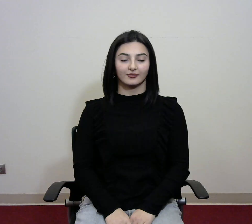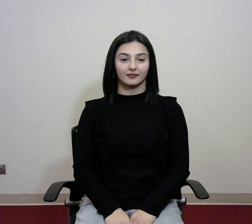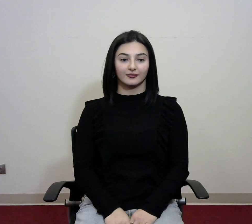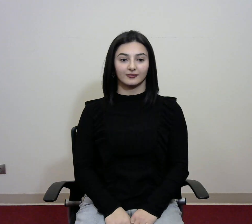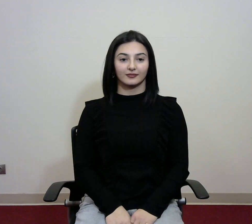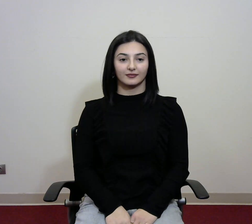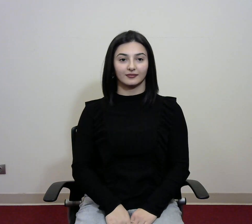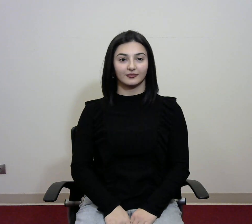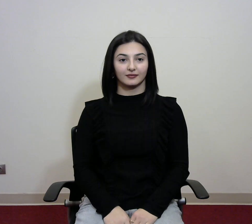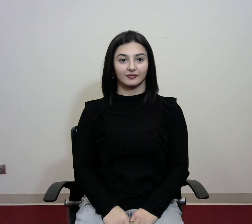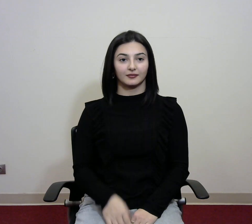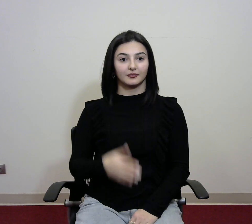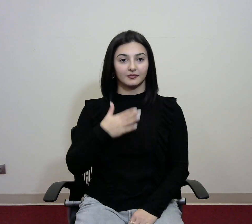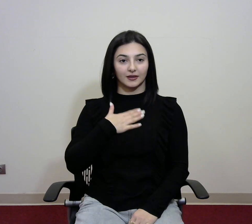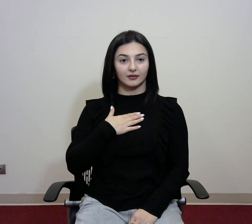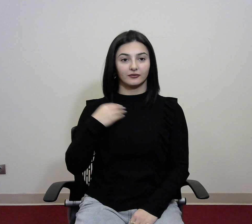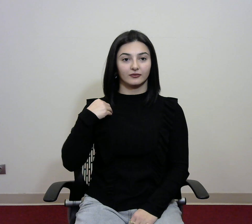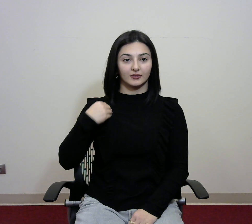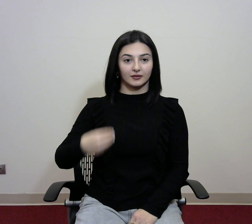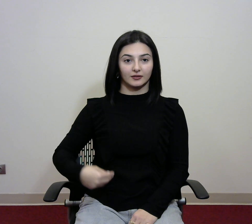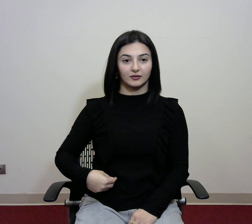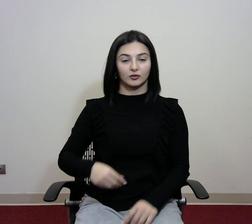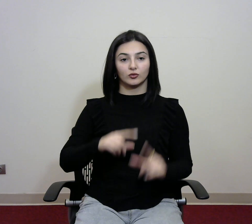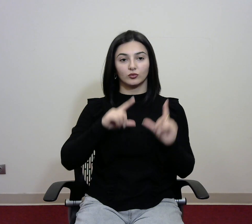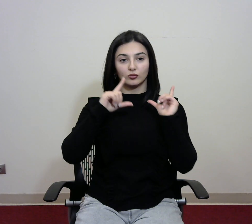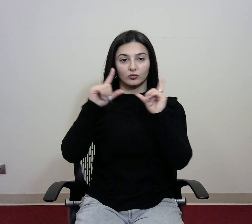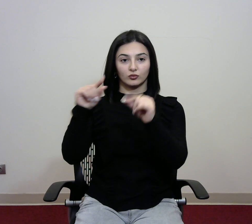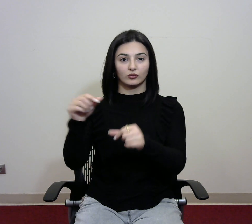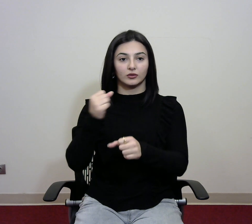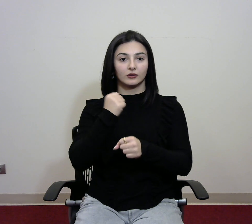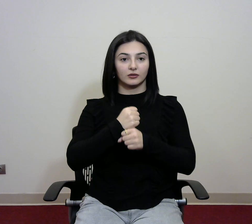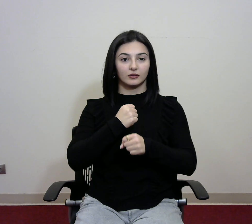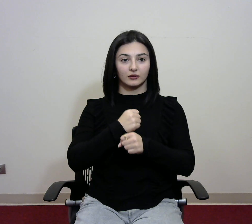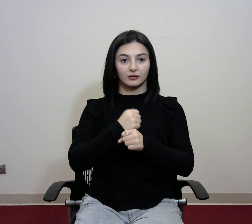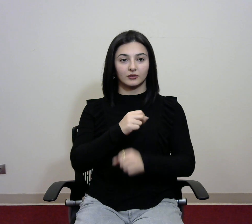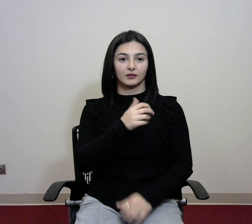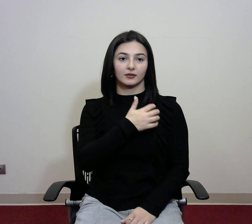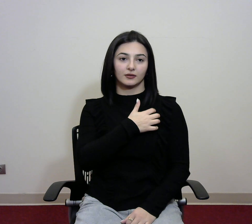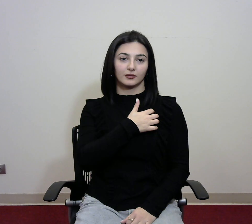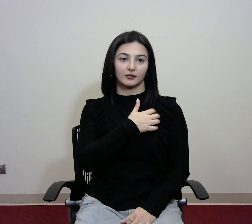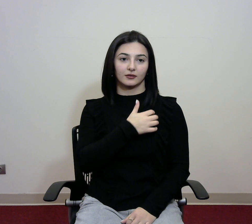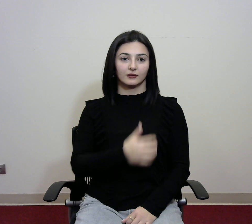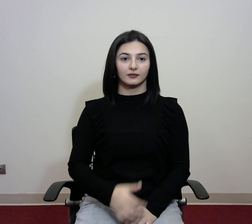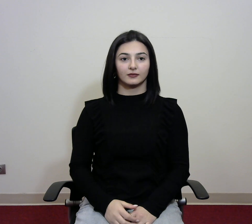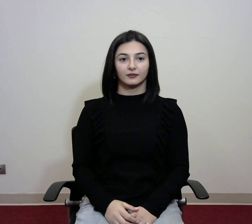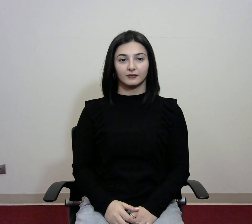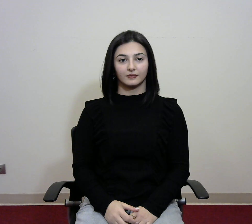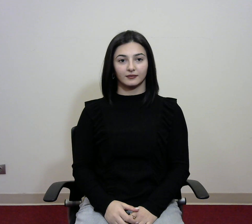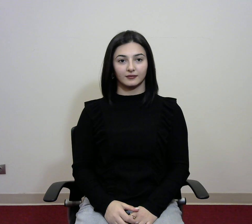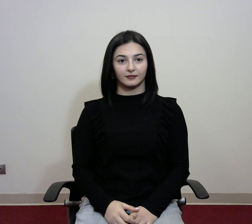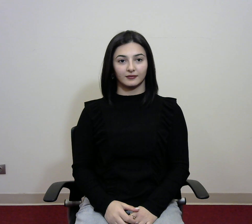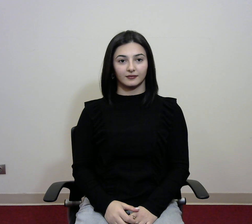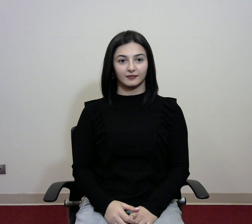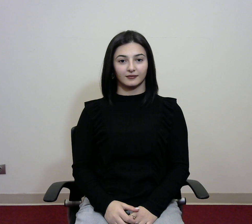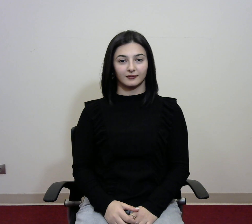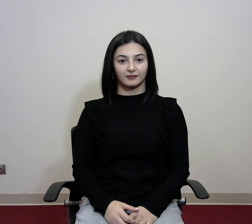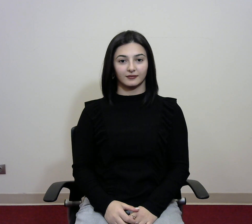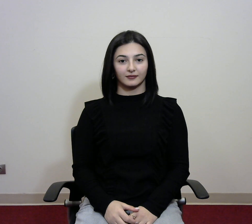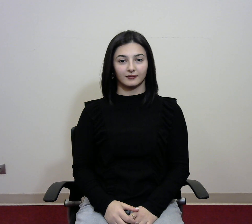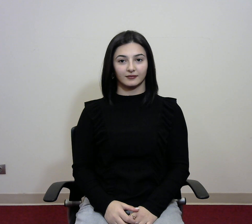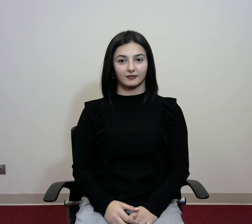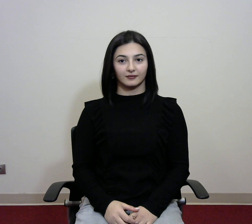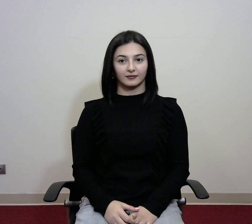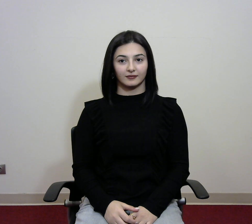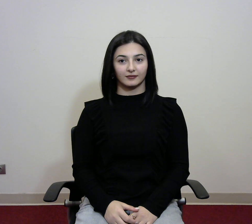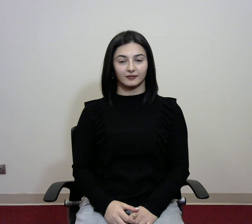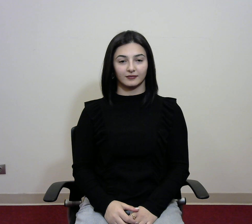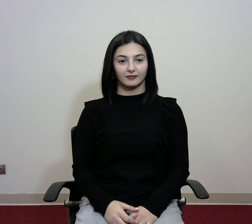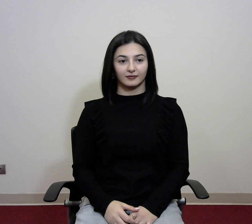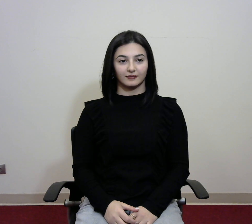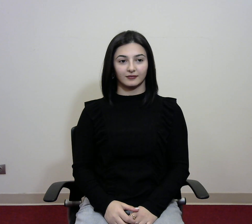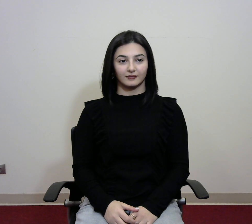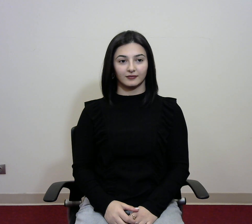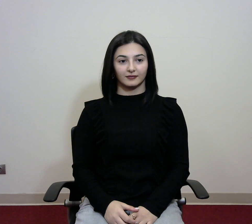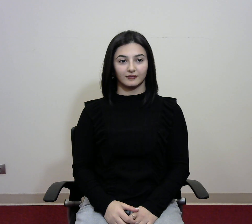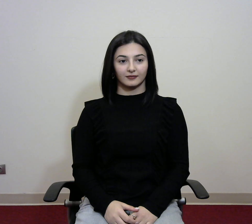Mən Fransaya səyahet etmək istəyirəm